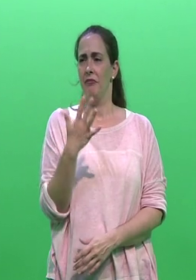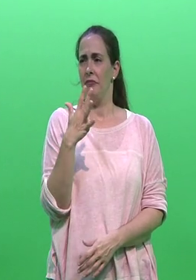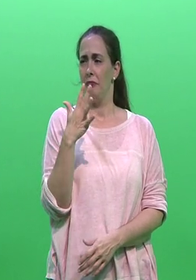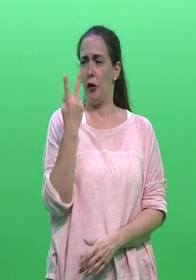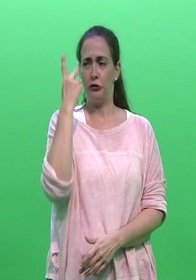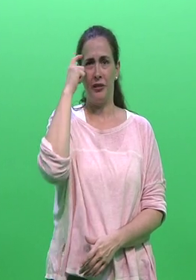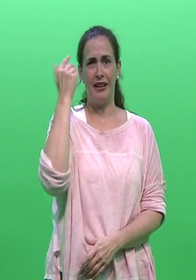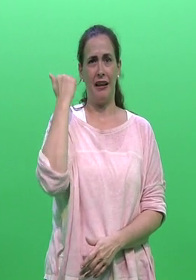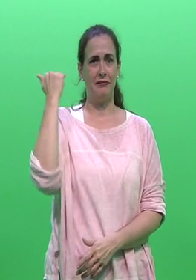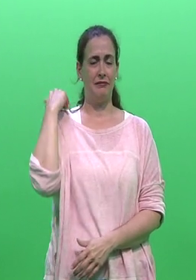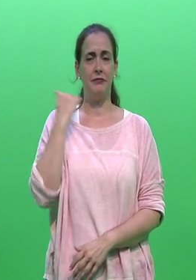Fa dos dies, més o menys.